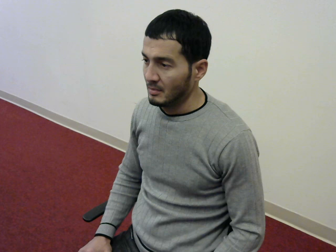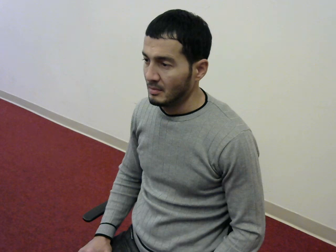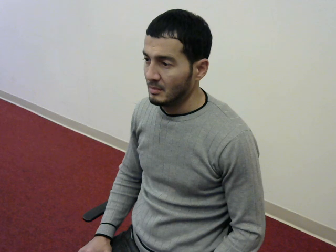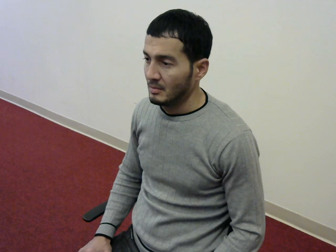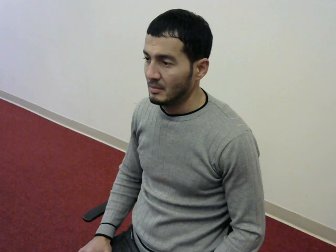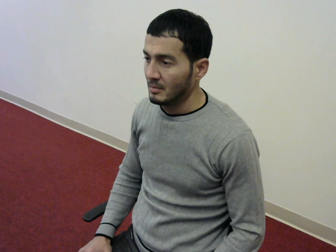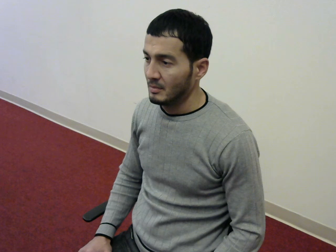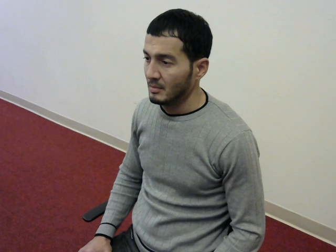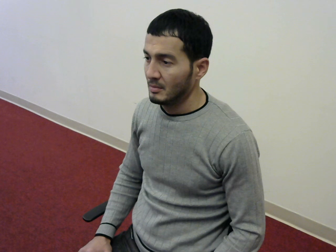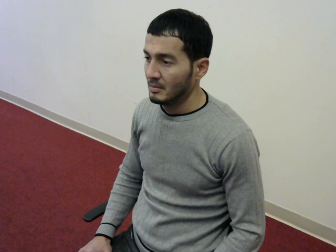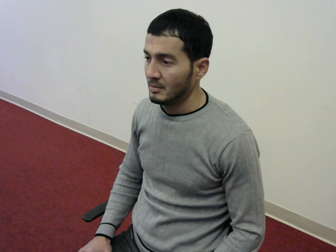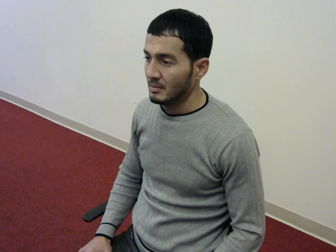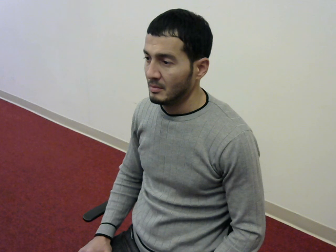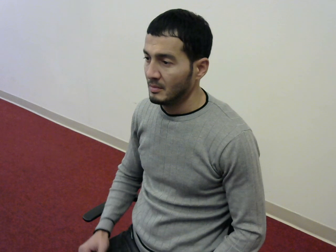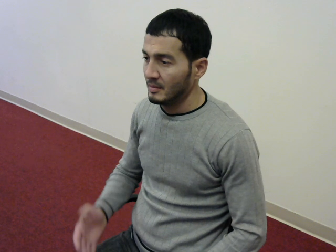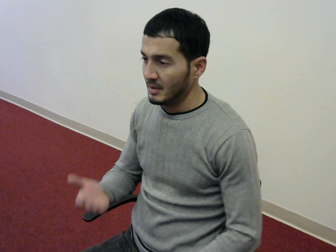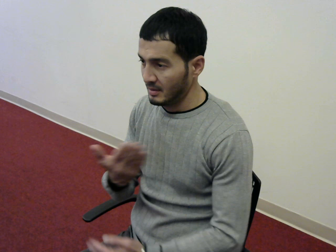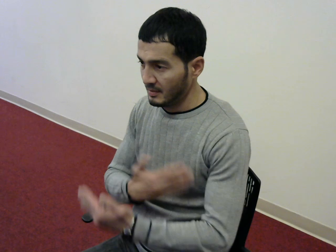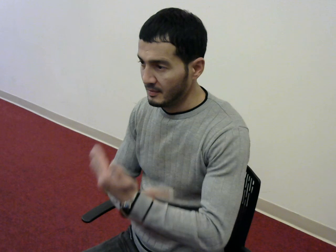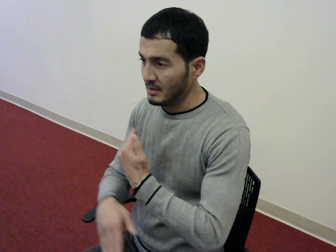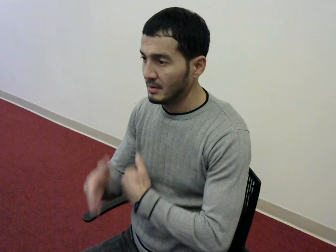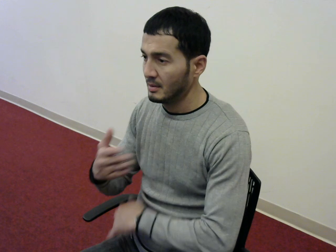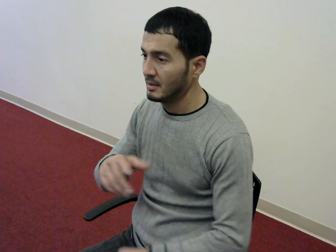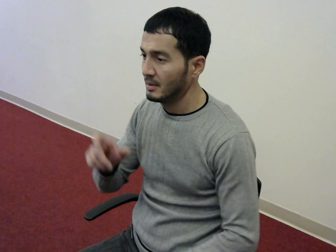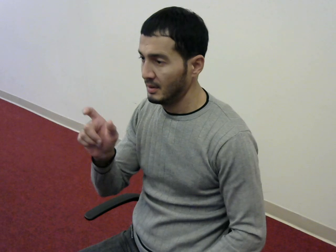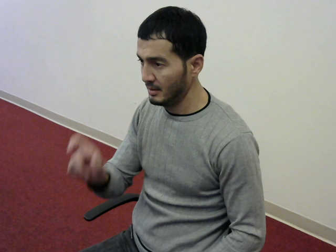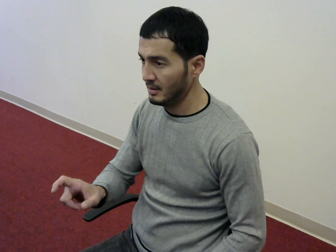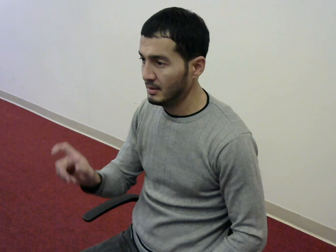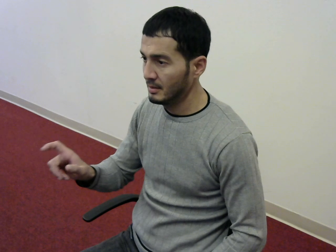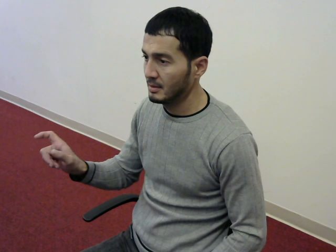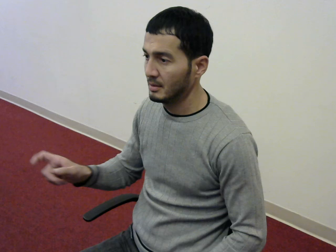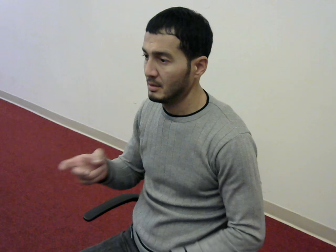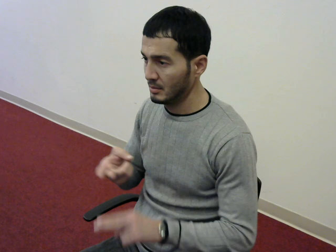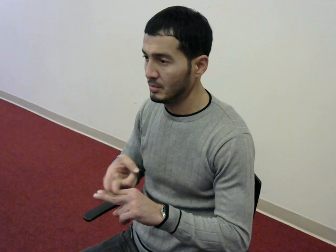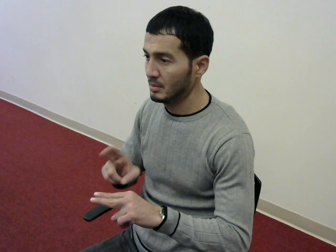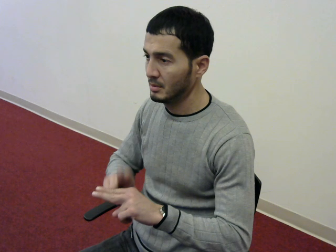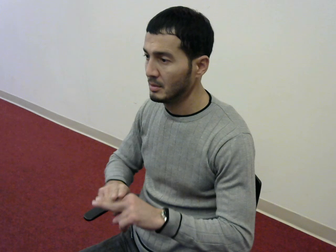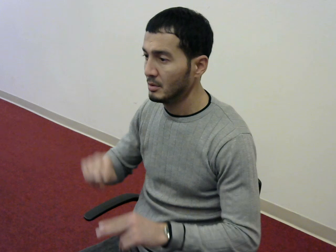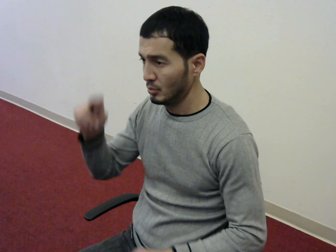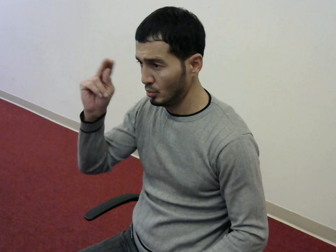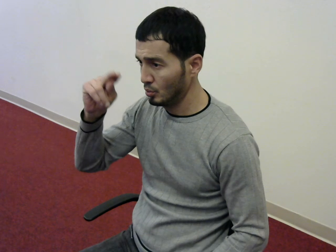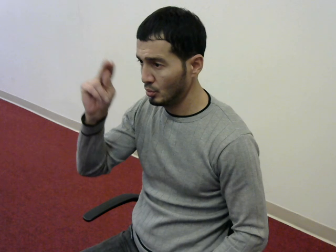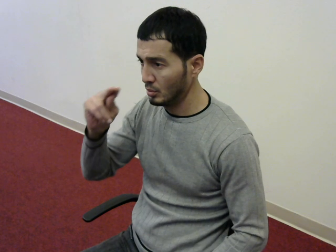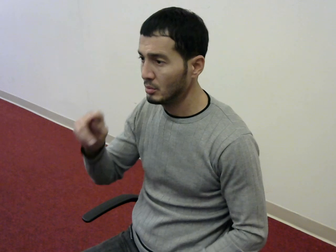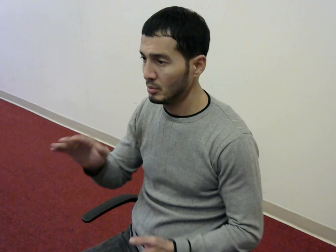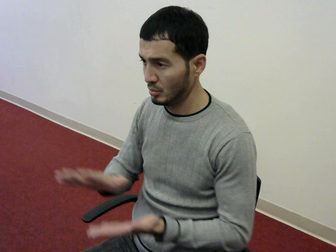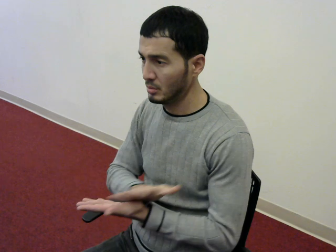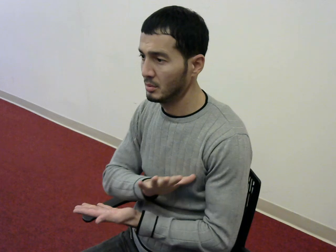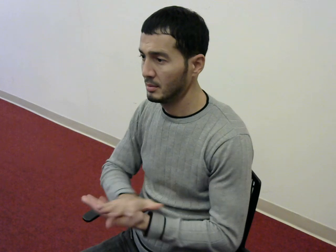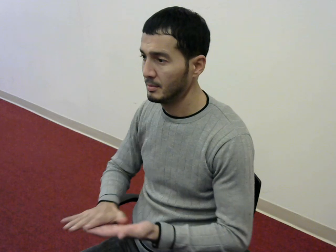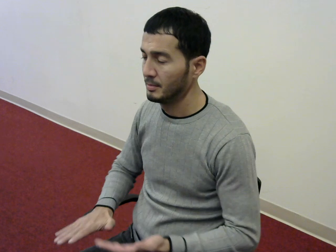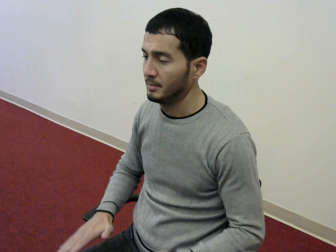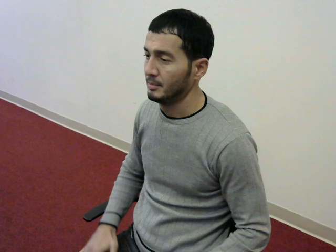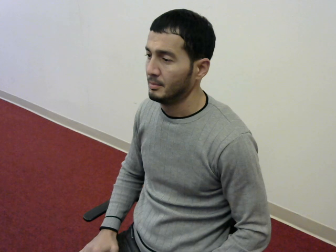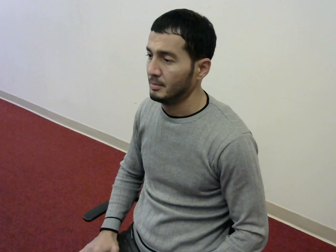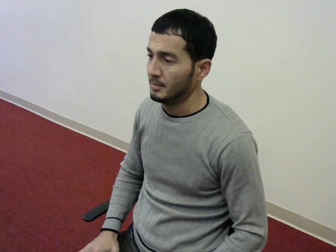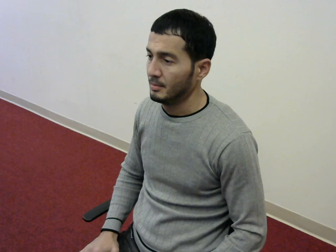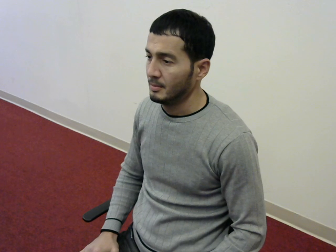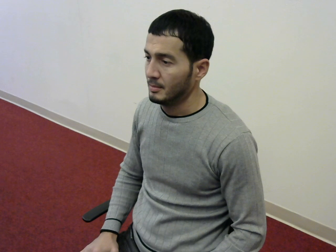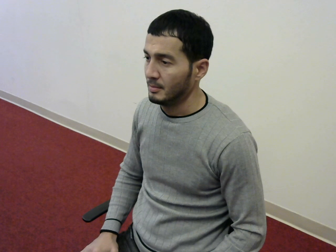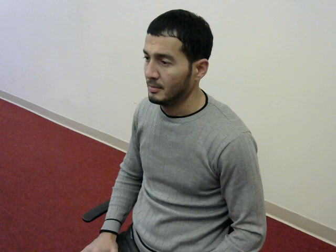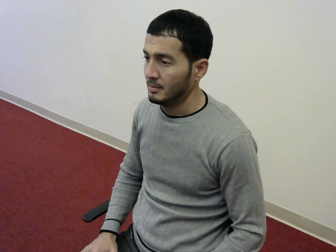Əlilliyi olan şəxslərə təhsil pulsuzdur